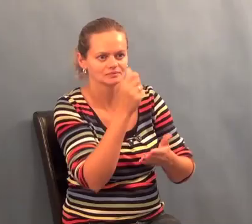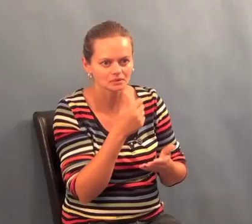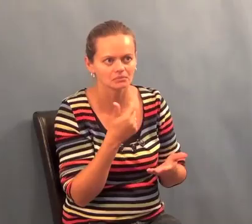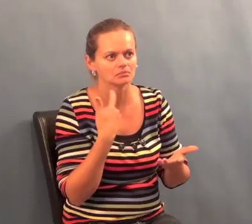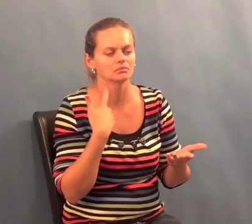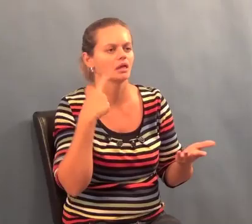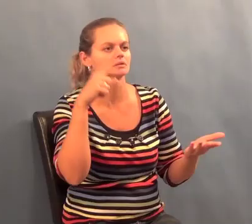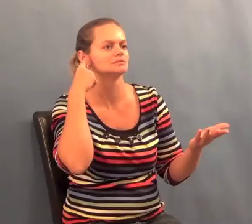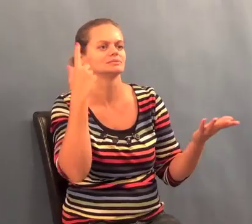"- No nieźle, a ja nie słyszałem."